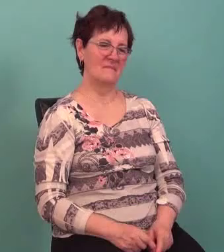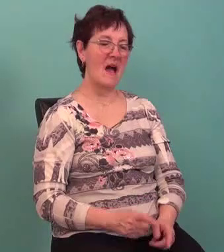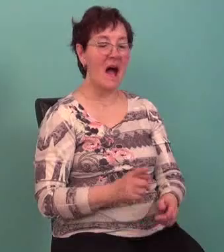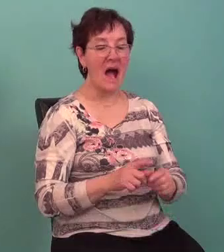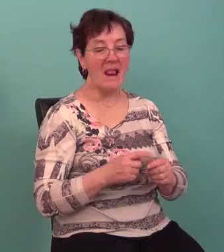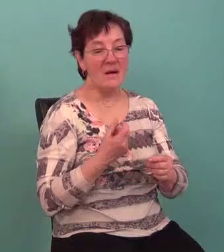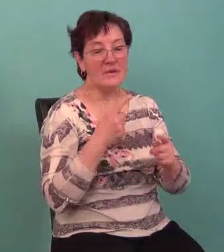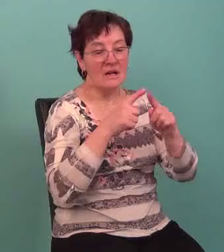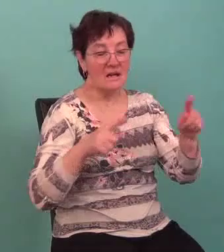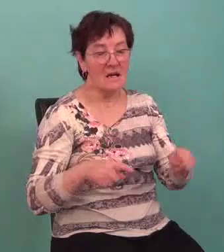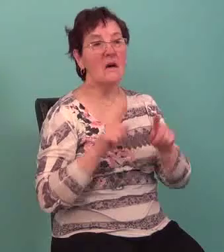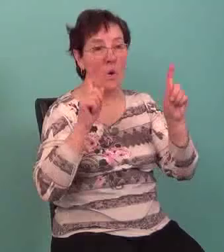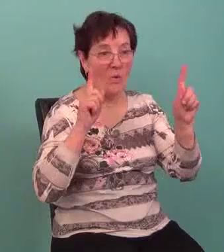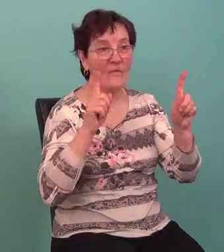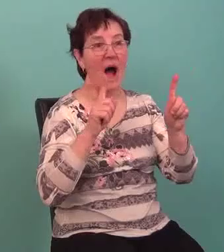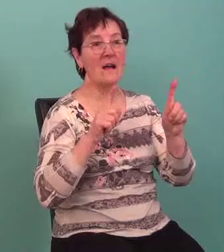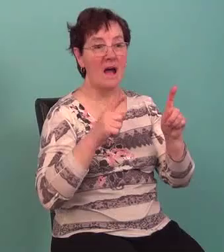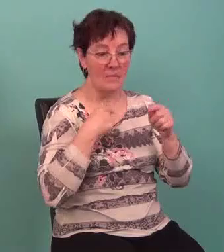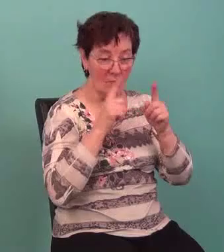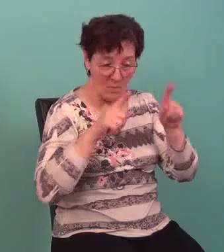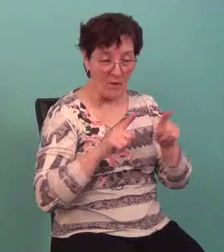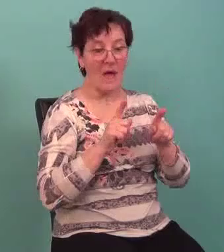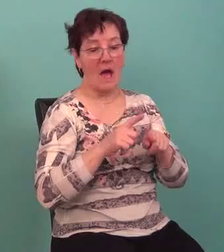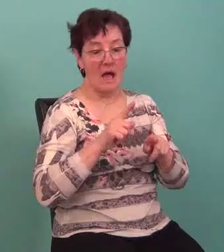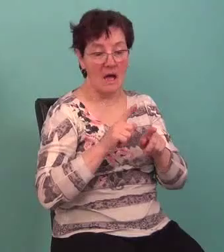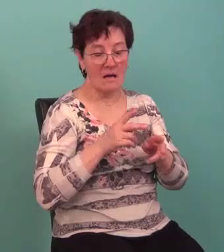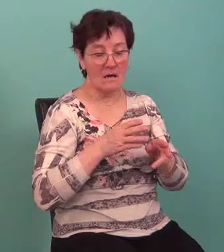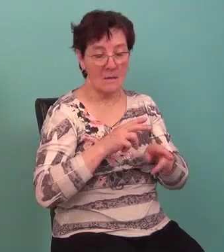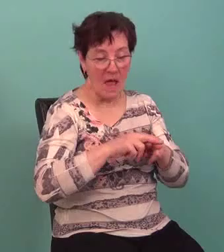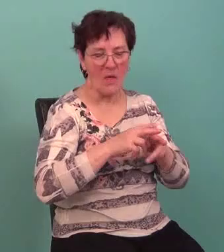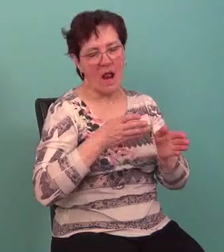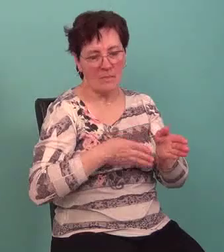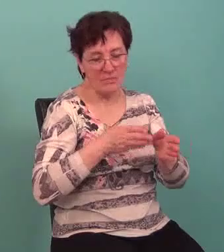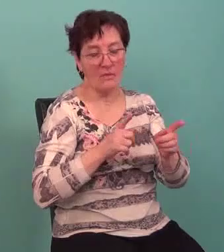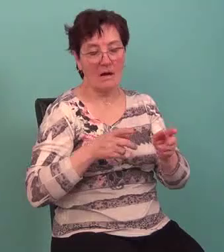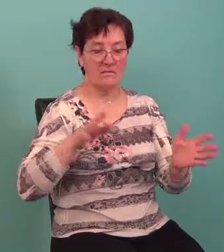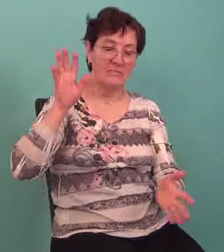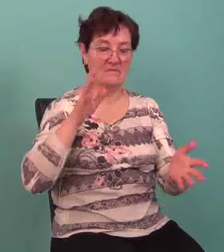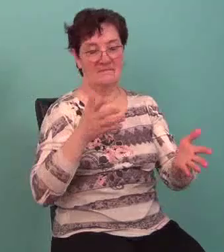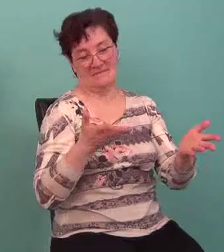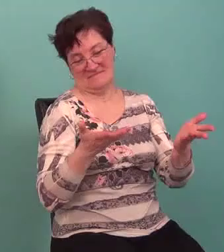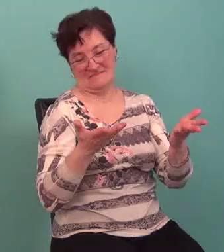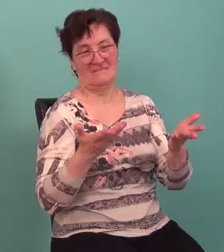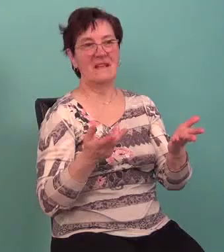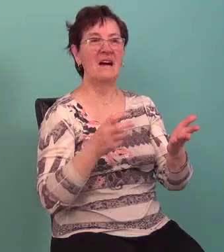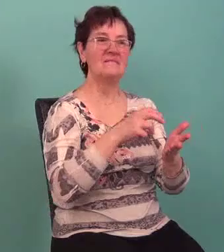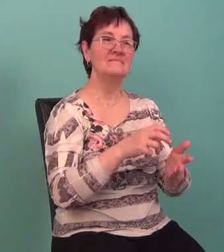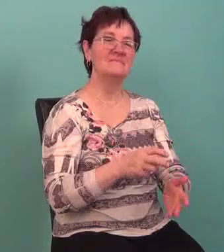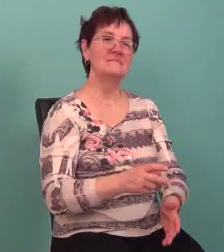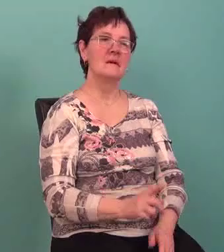Ale jest znak, że trzeba uważać, ten znak jest na przykład w pociągu albo w metrze.